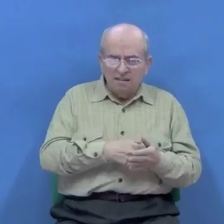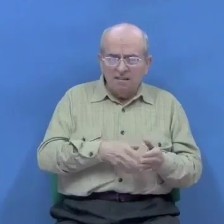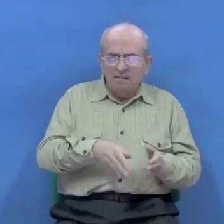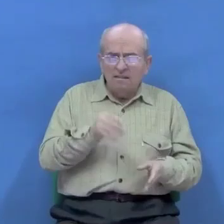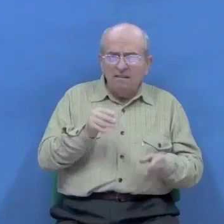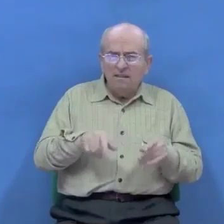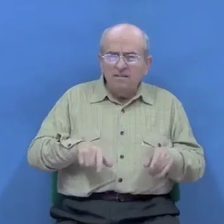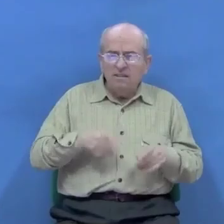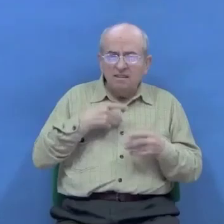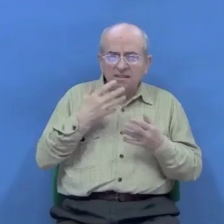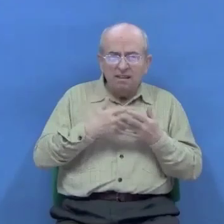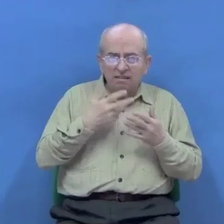Ucinają i zabierają kawałki torów.